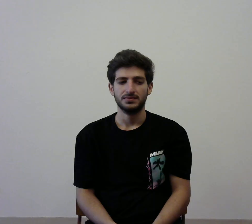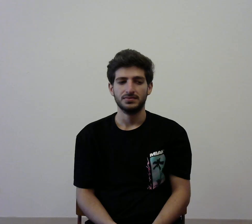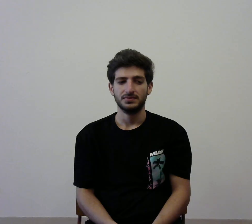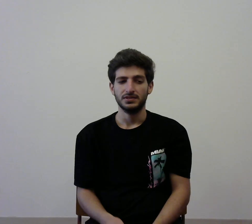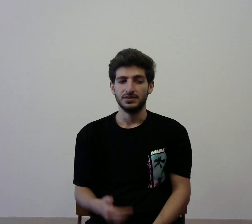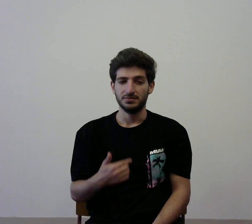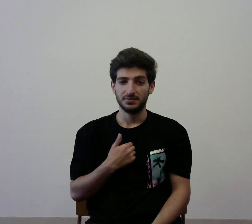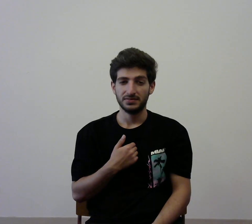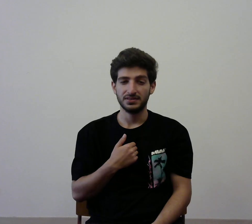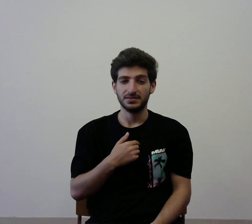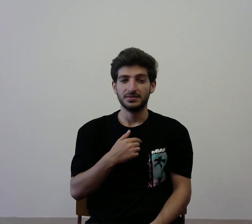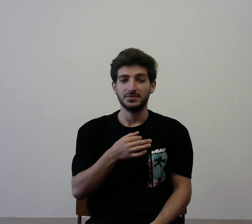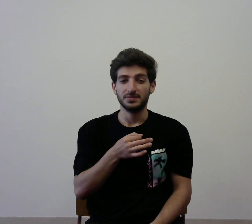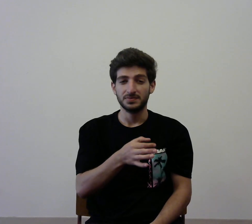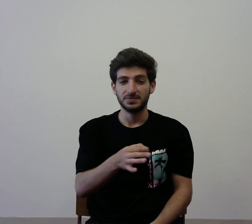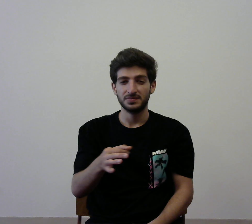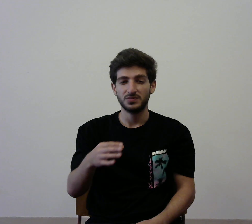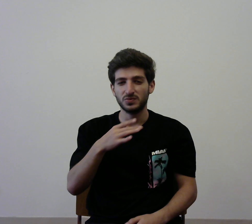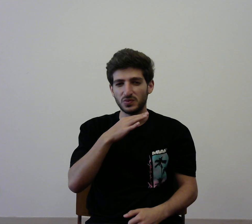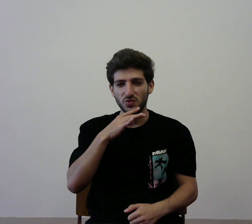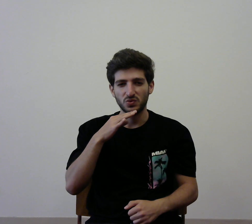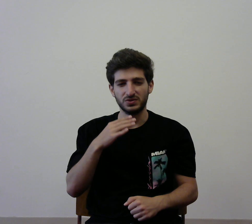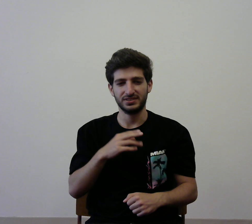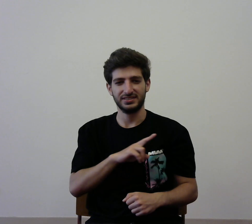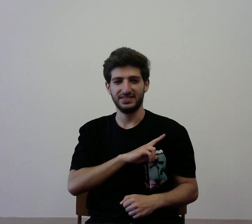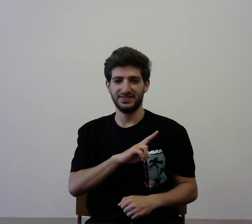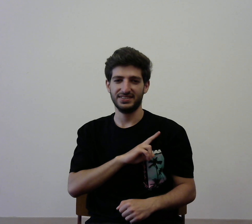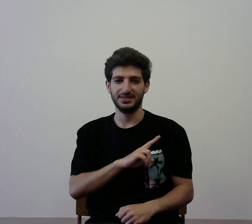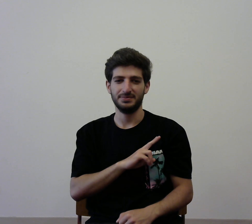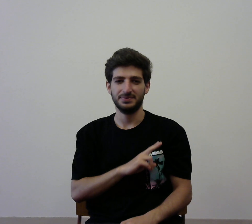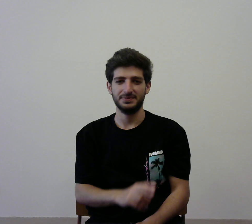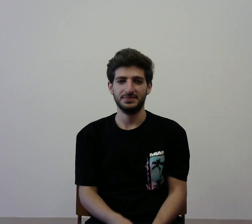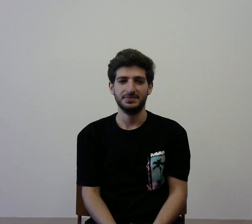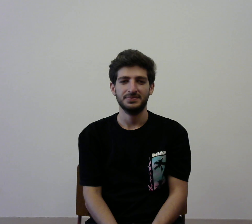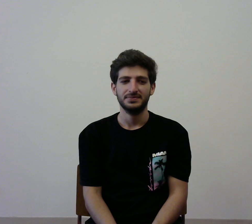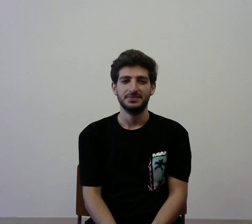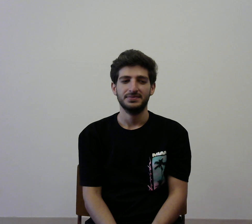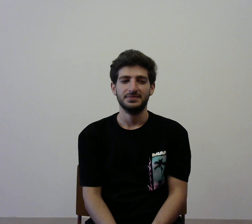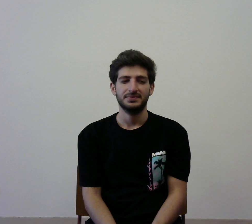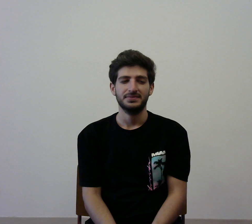Mən səyahət etməyi çox sevirəm